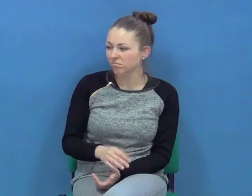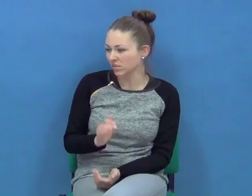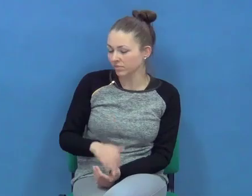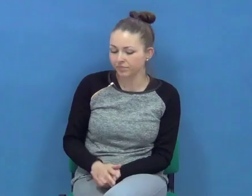Można.